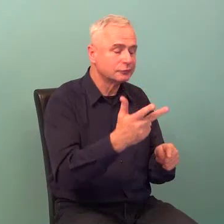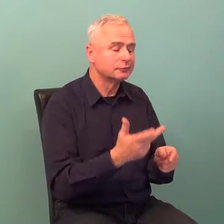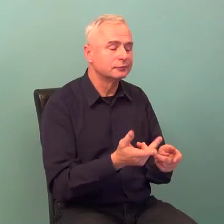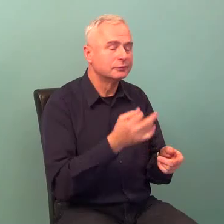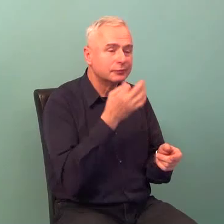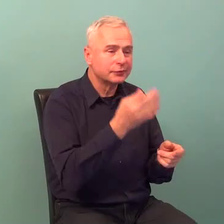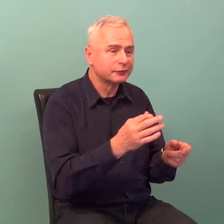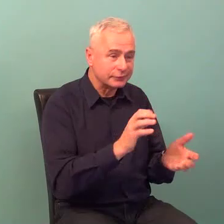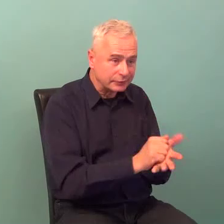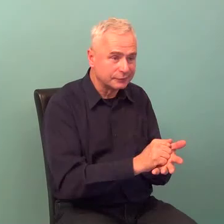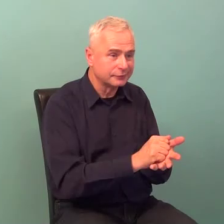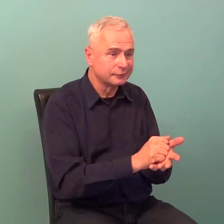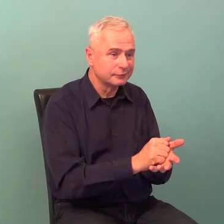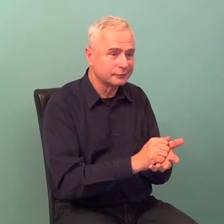Pytam czy masz zajęty?